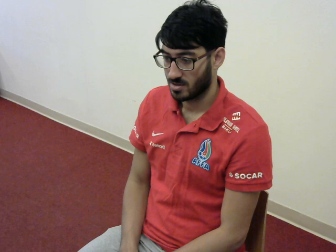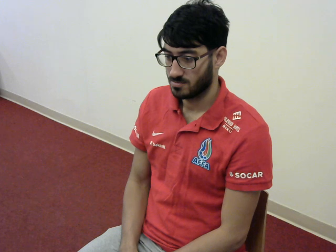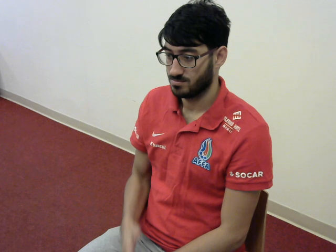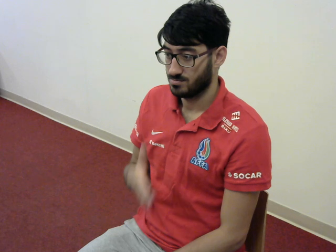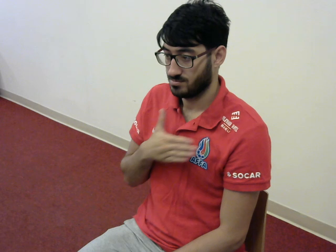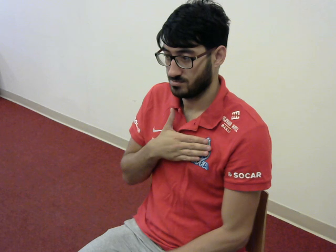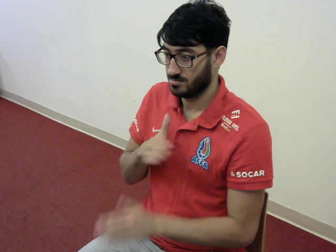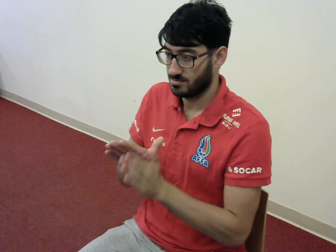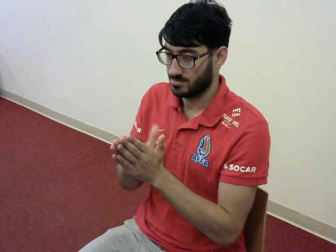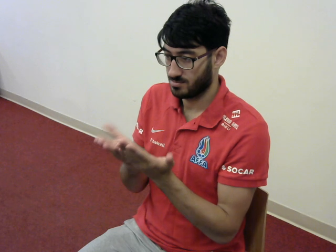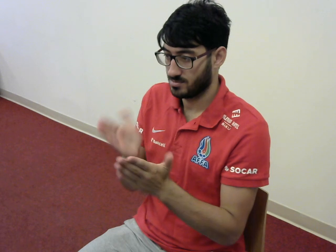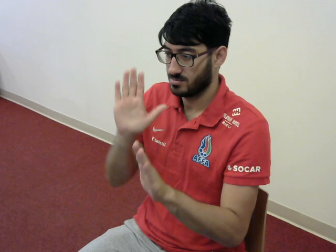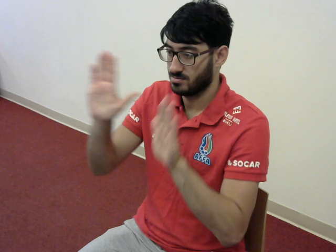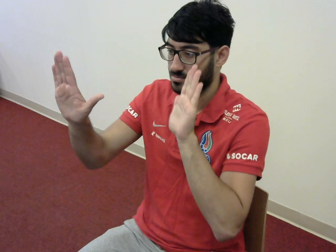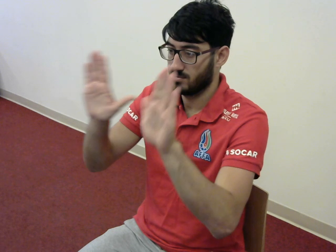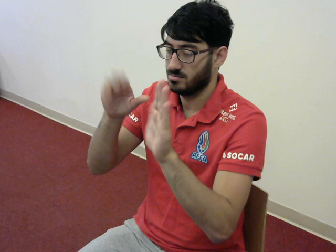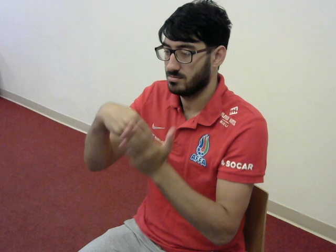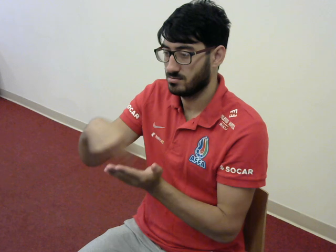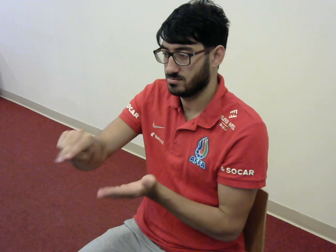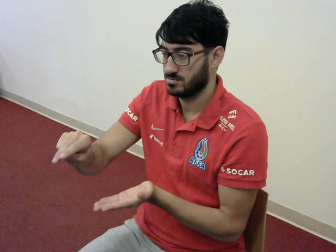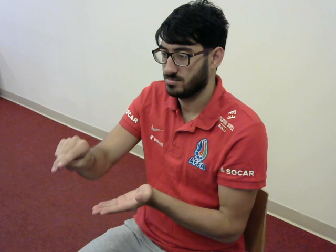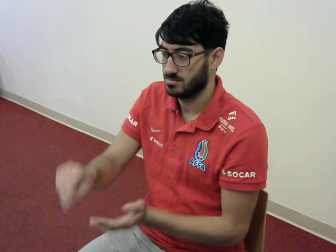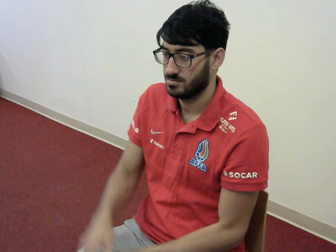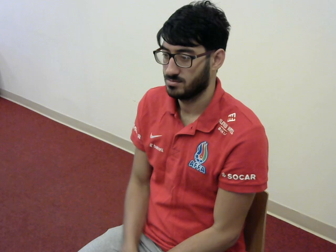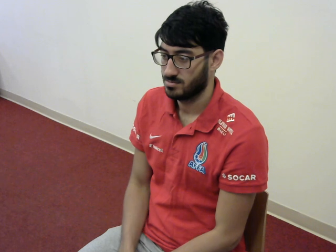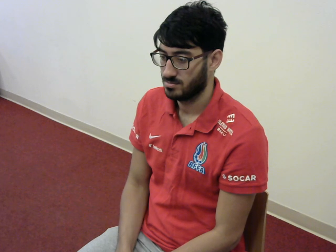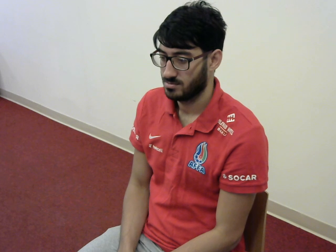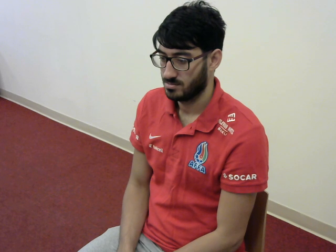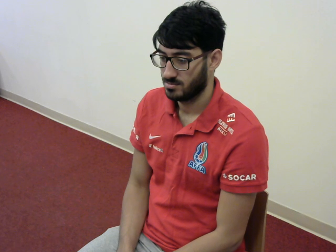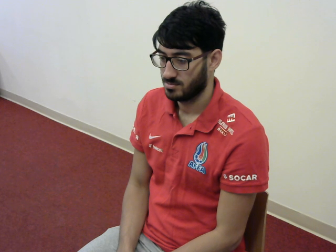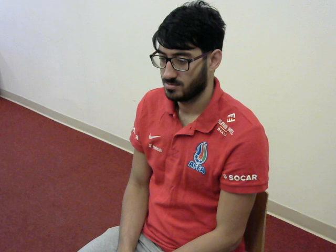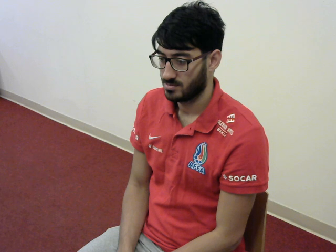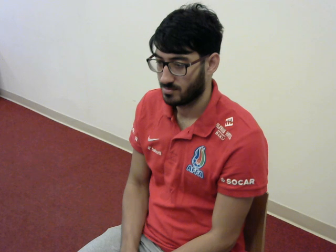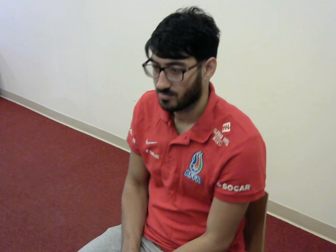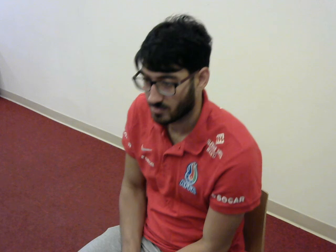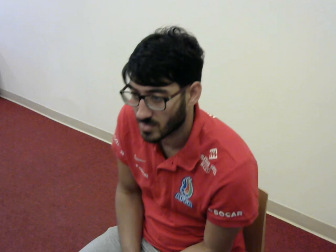Bu kitabları sərgidən almışam